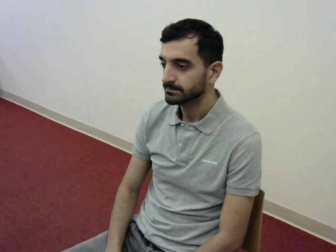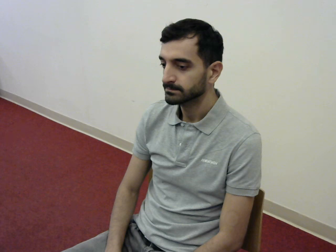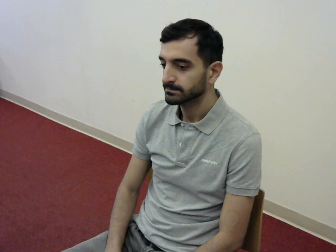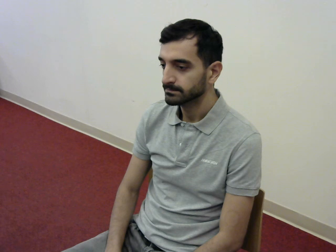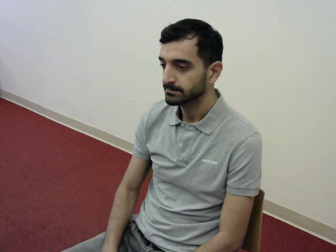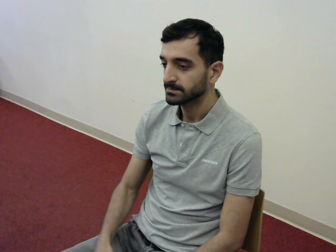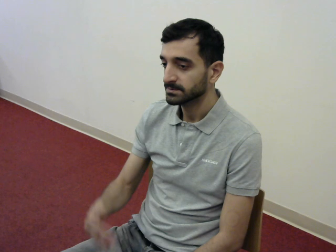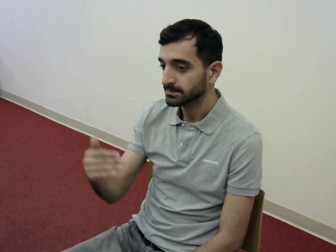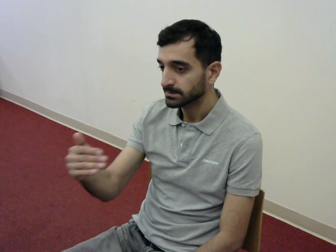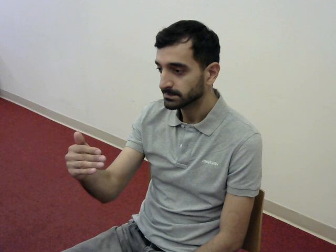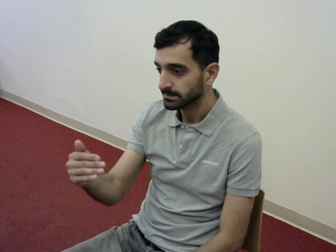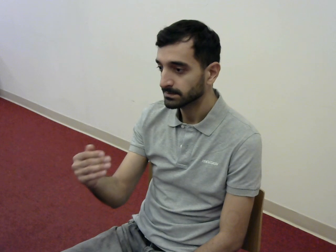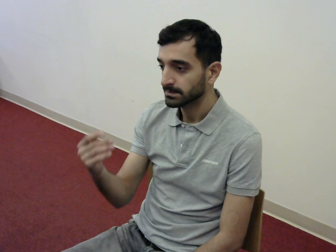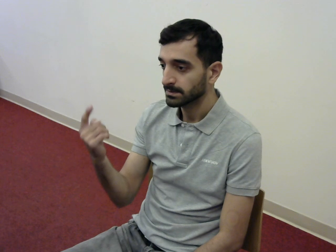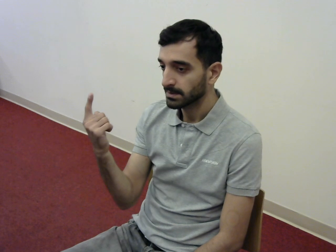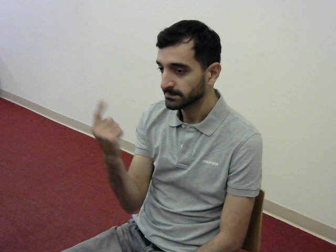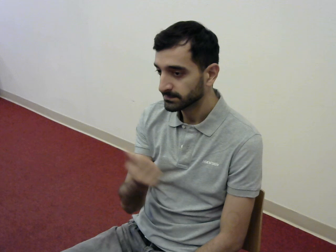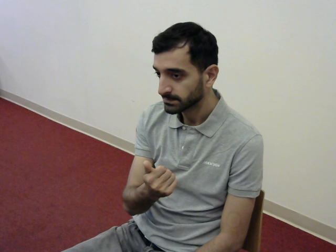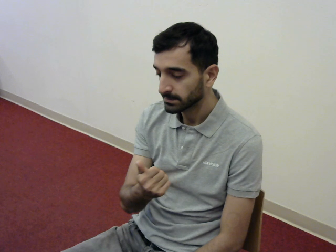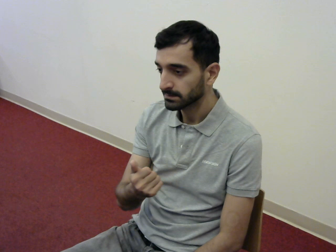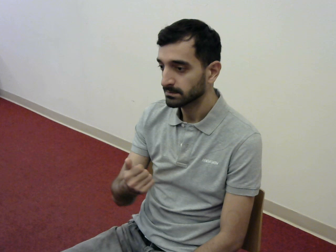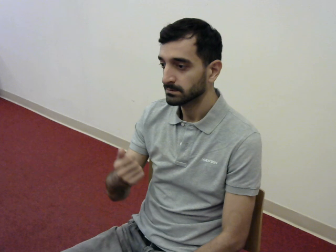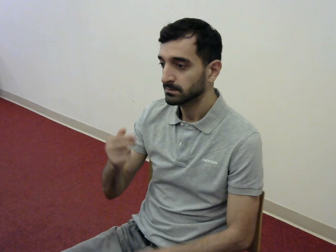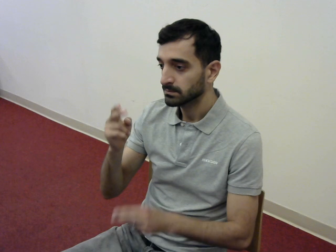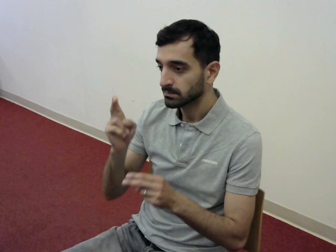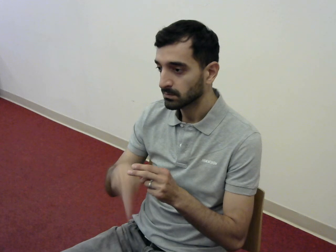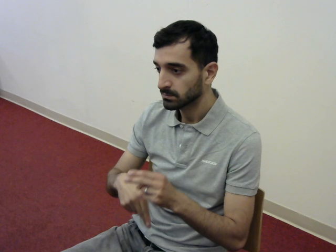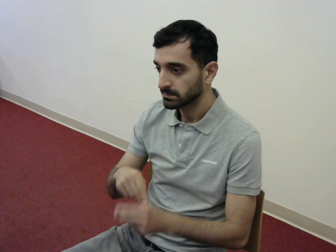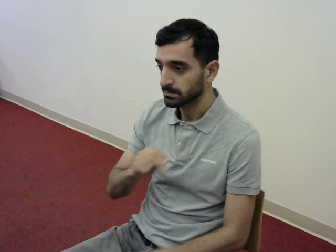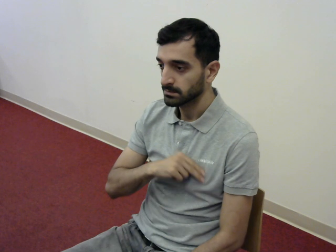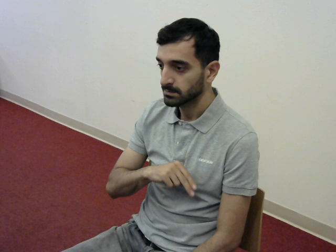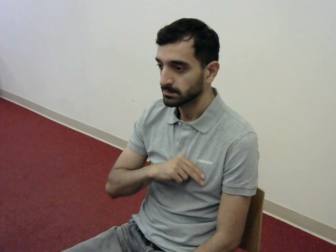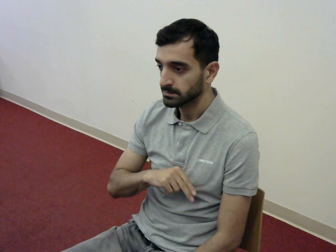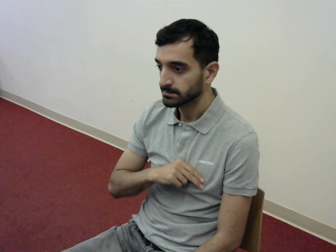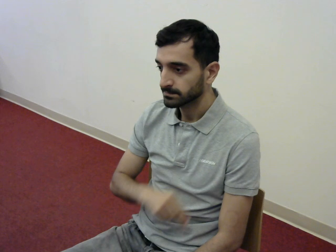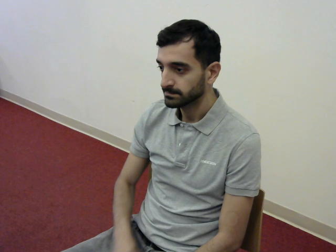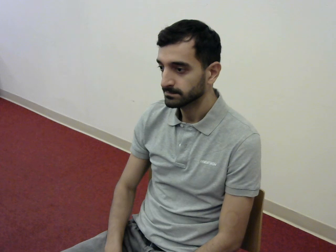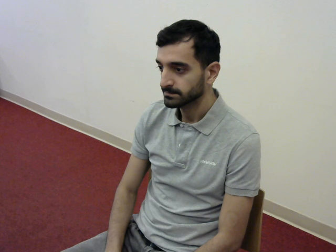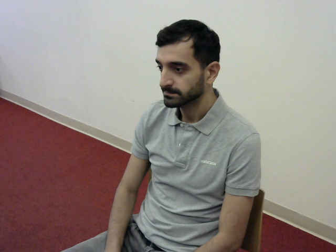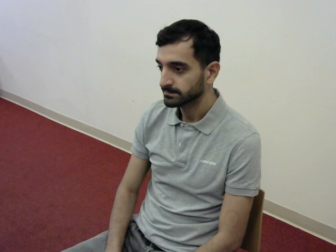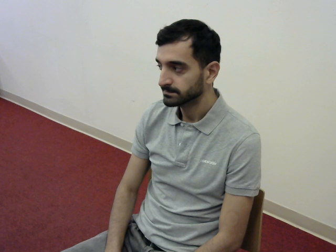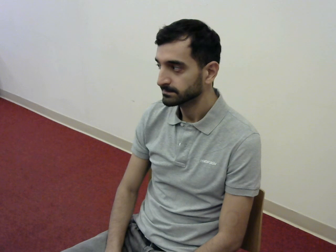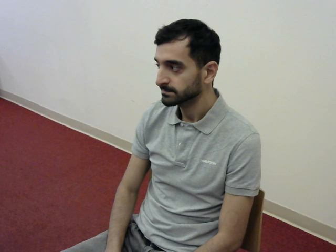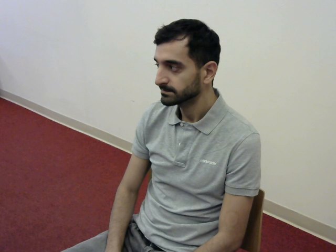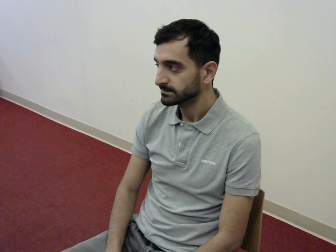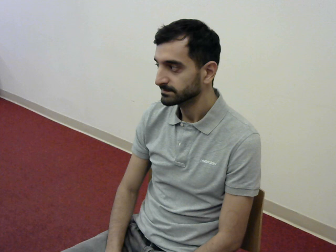Siz həftə sonu işləyirsiz?